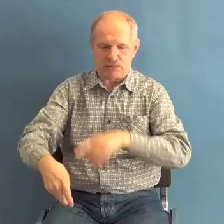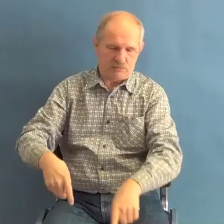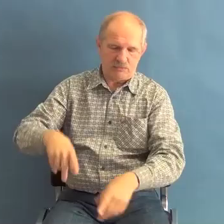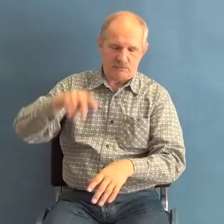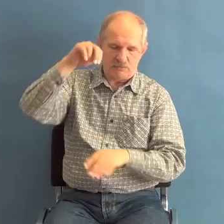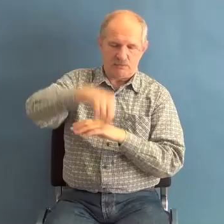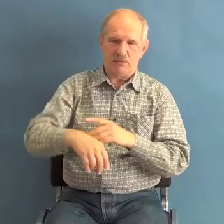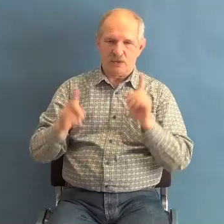Tutaj można wpaść.